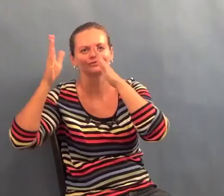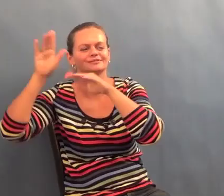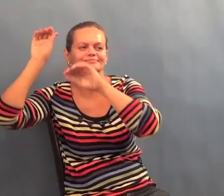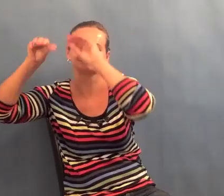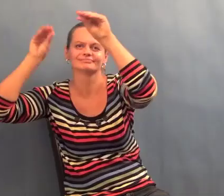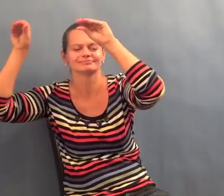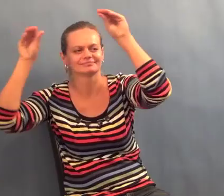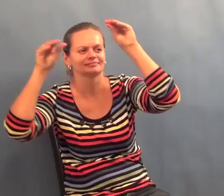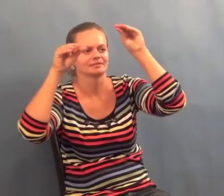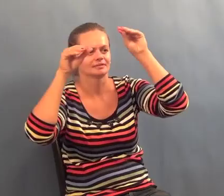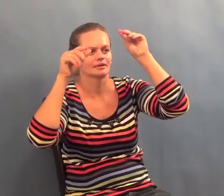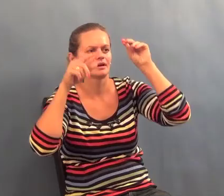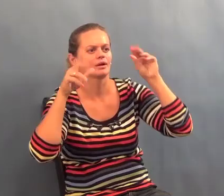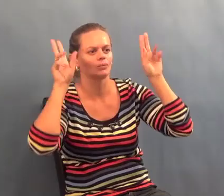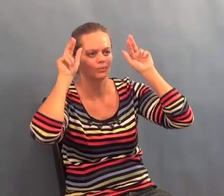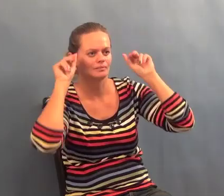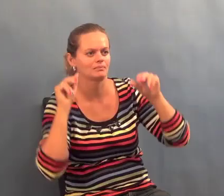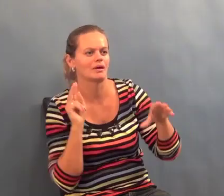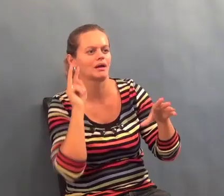Miś powiesił ubrania.